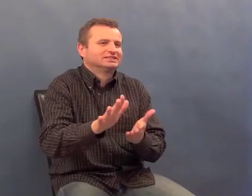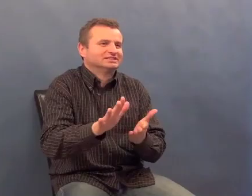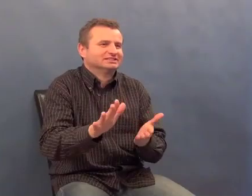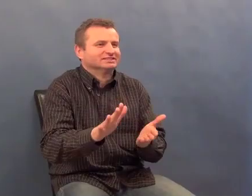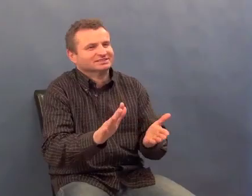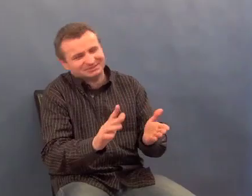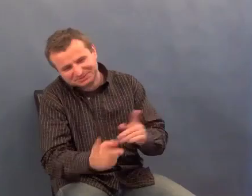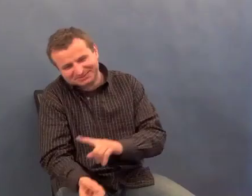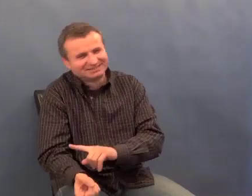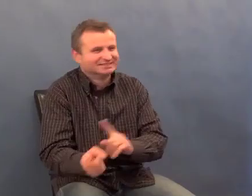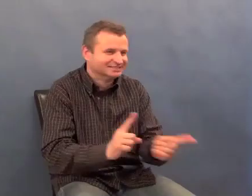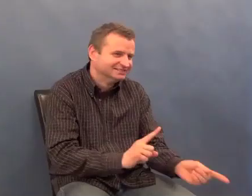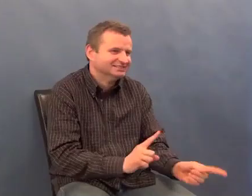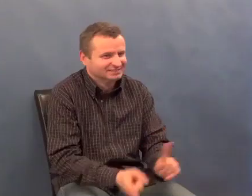To albo to.